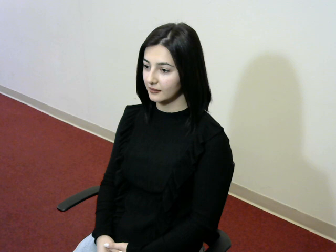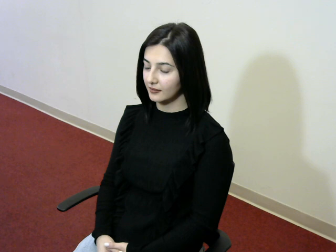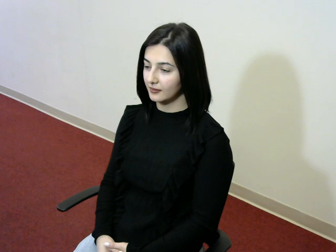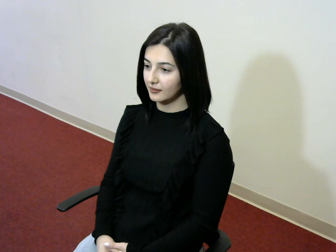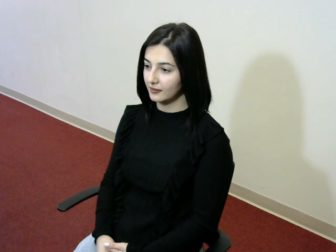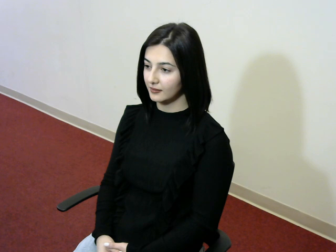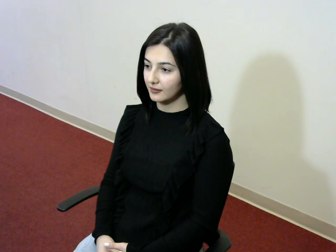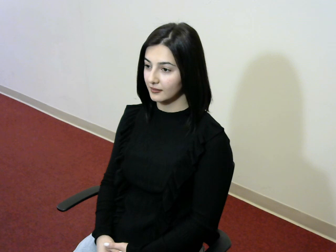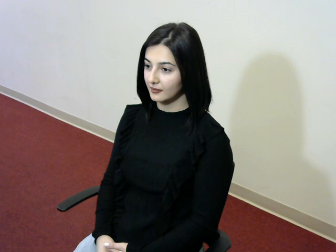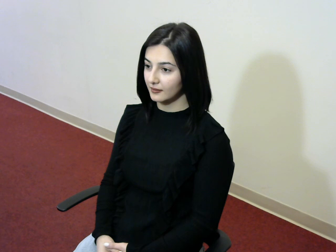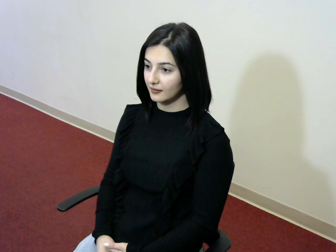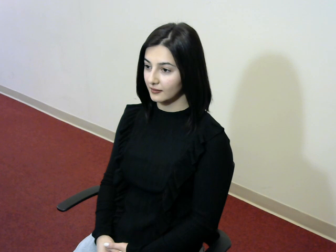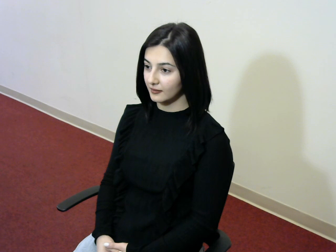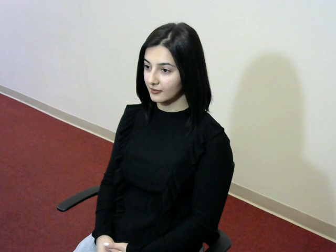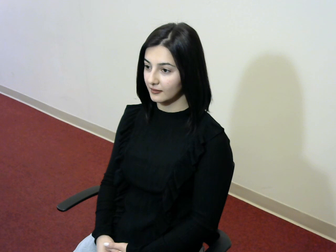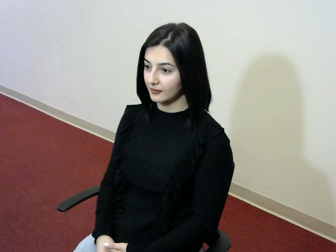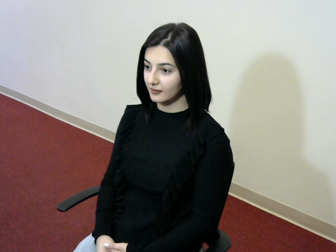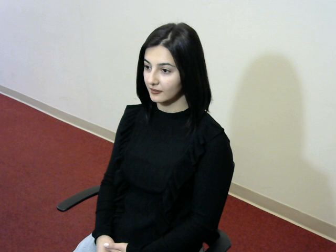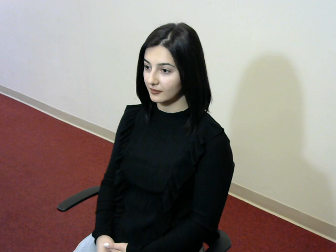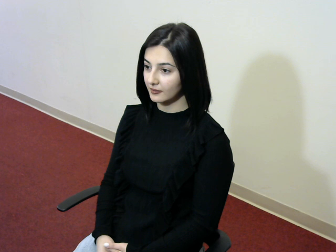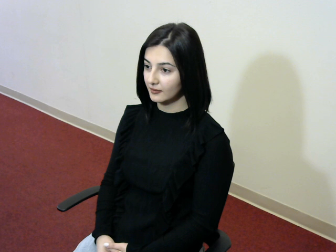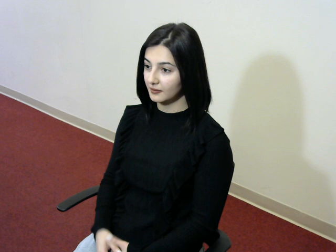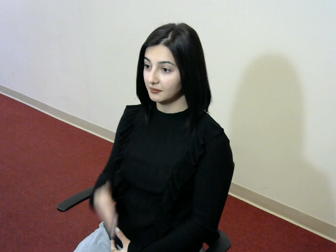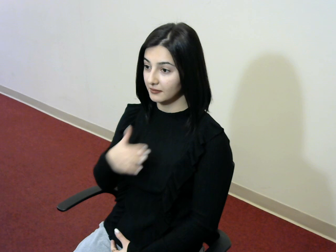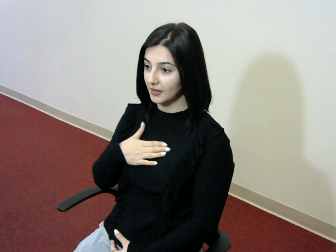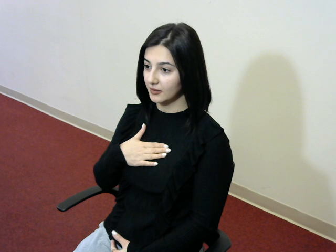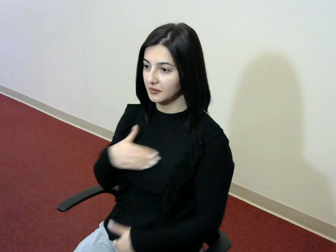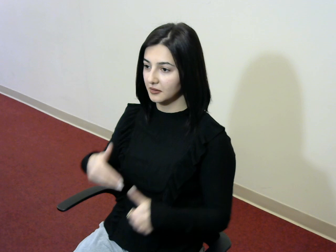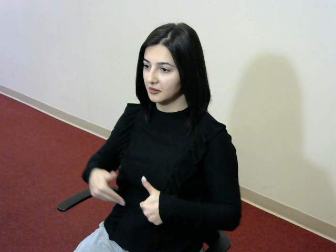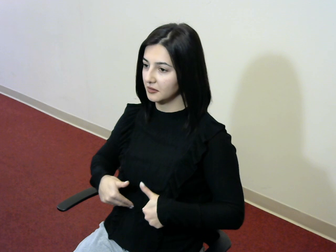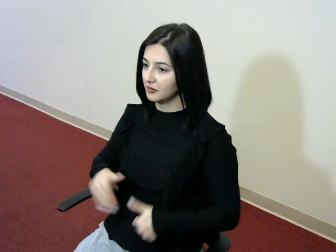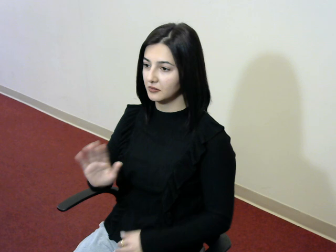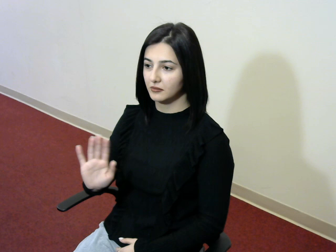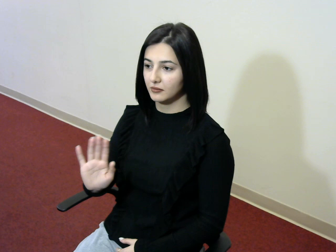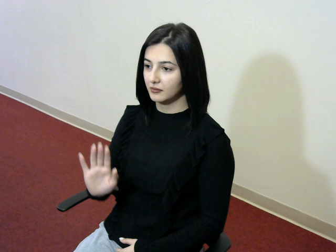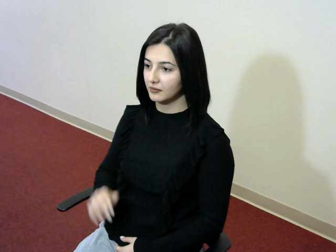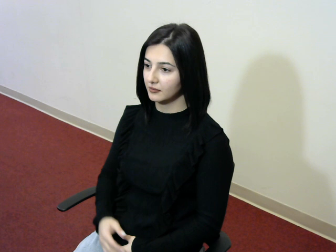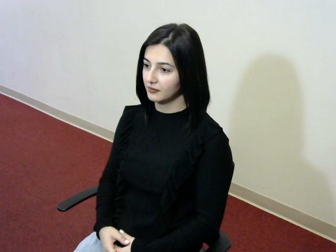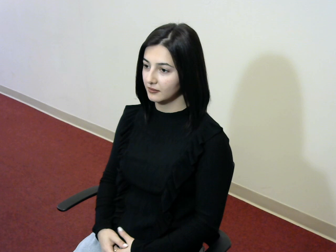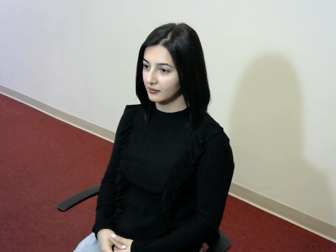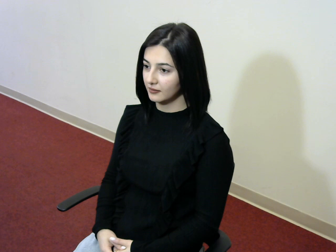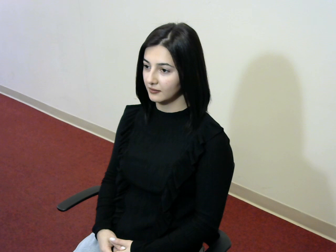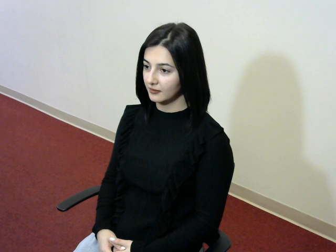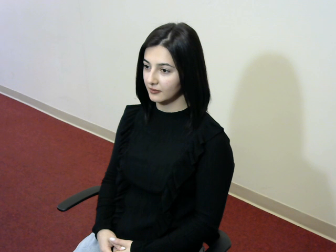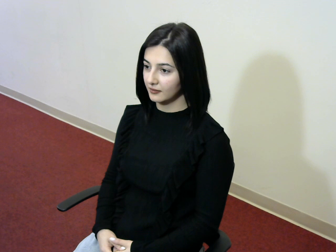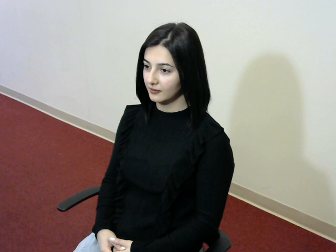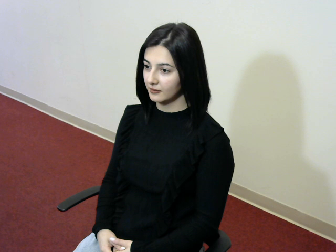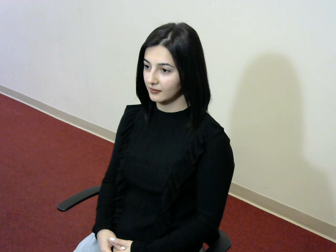Mən ac deyiləm